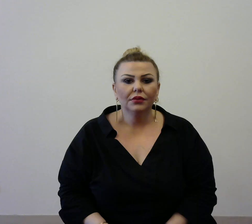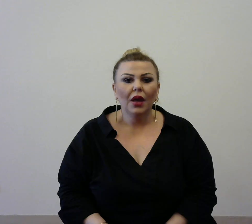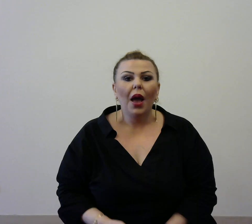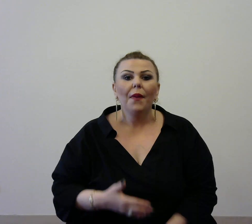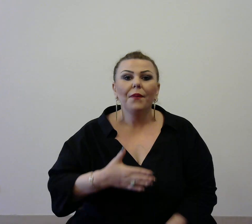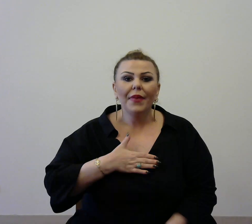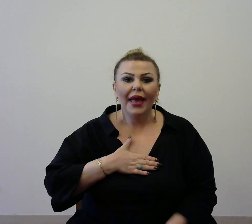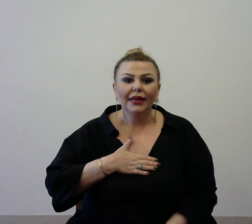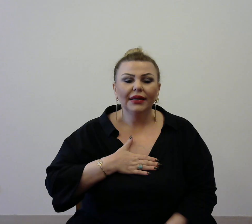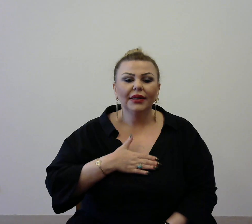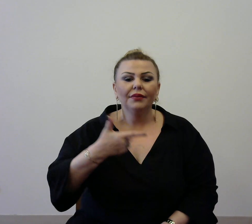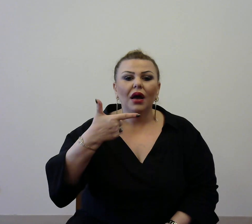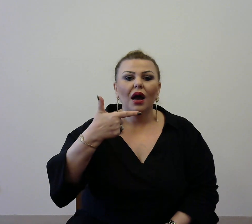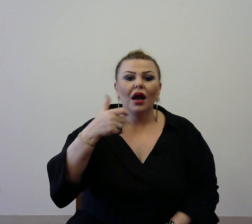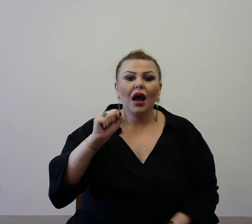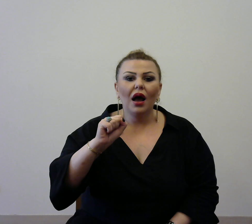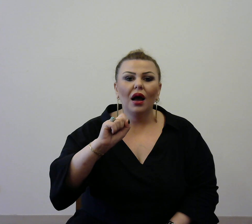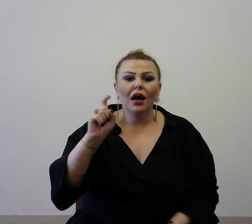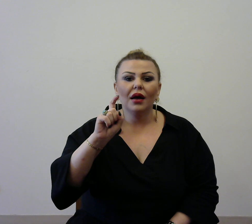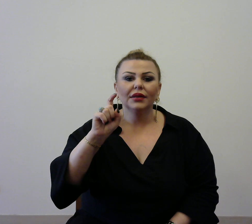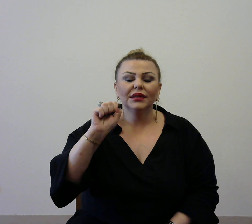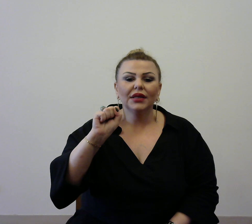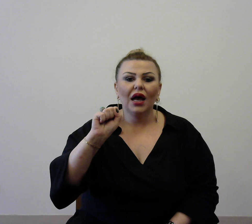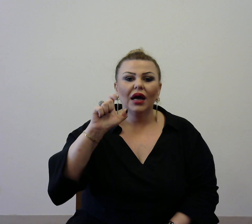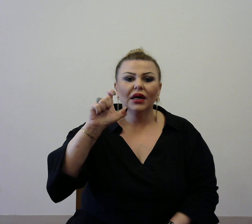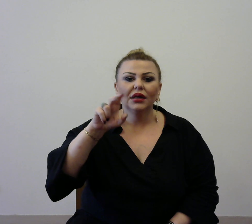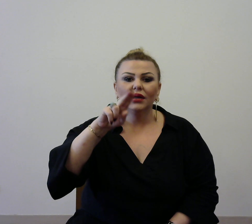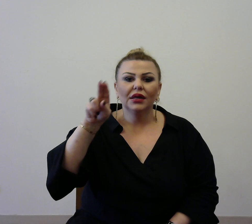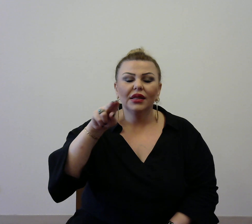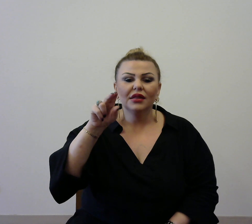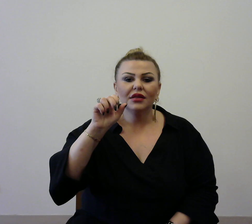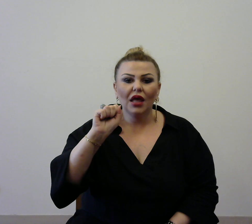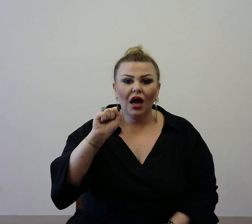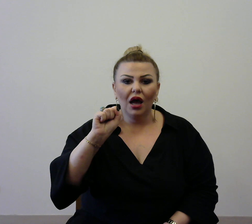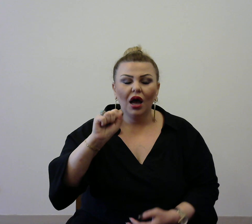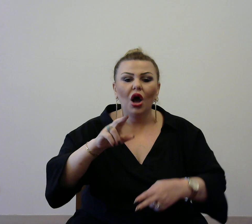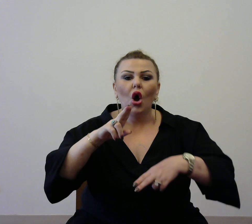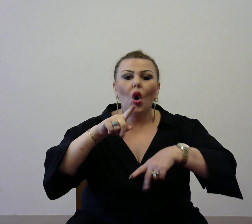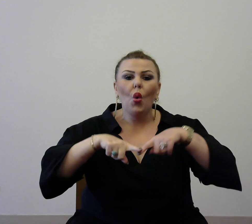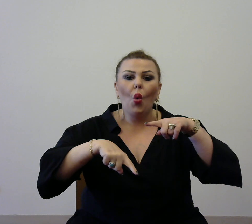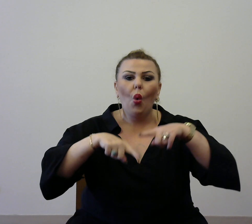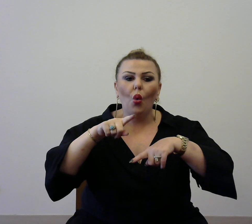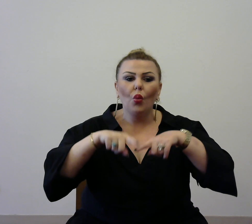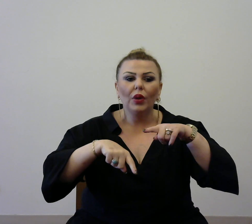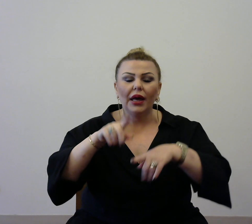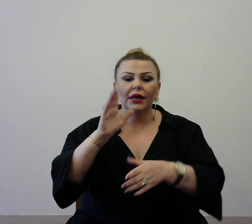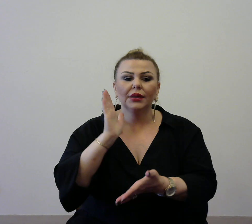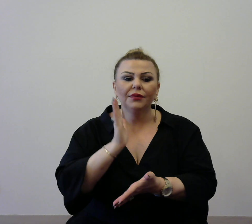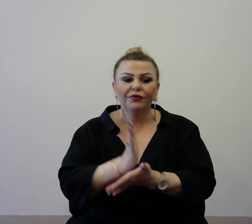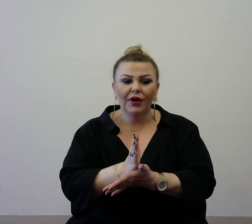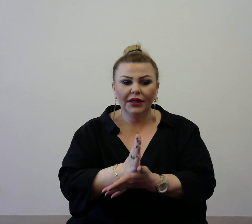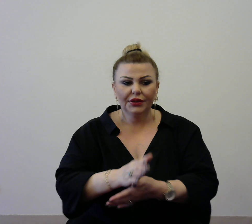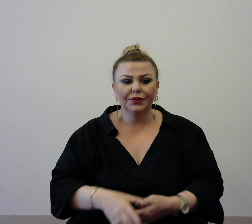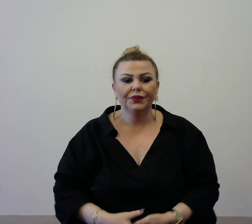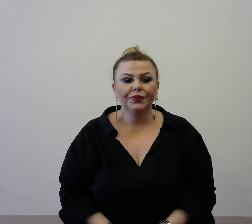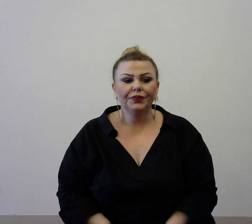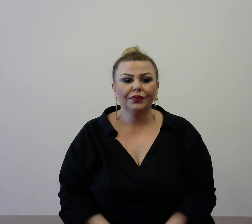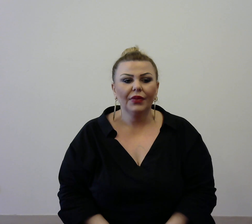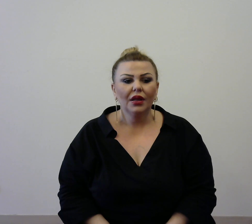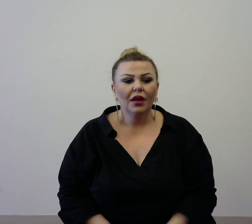Mənim Qazaxda qohumlarım var